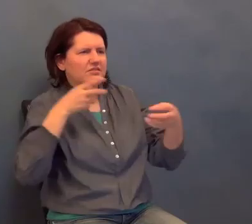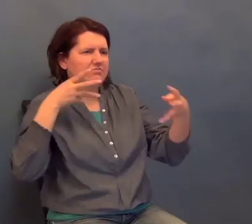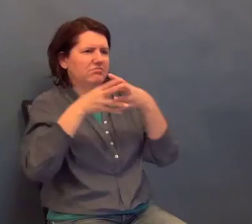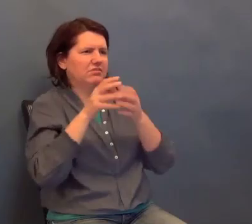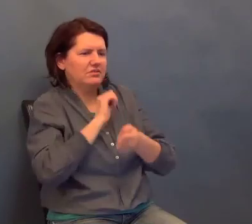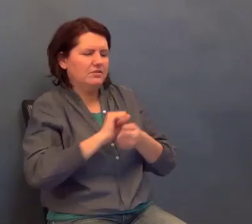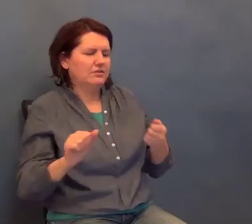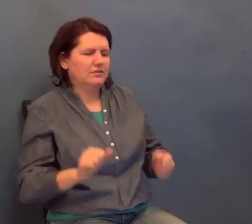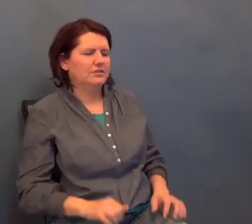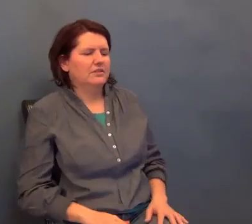Promieniowanie niszczy.